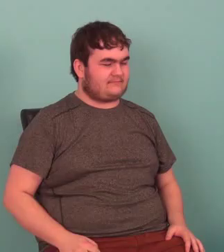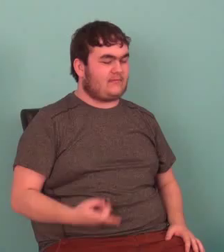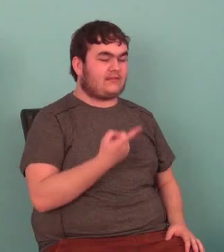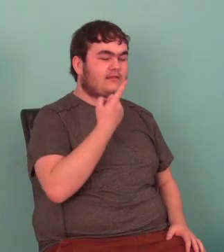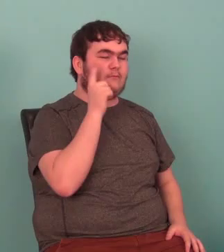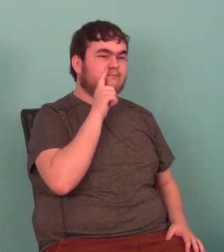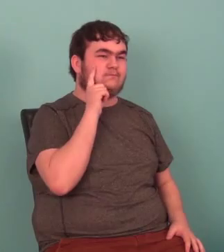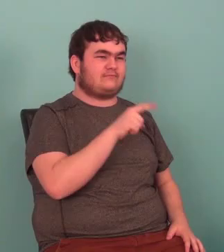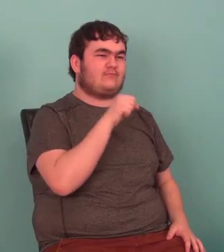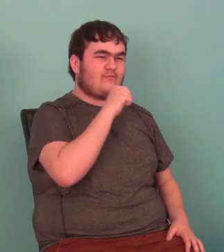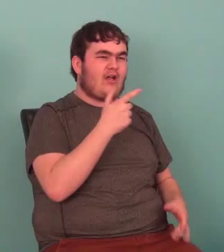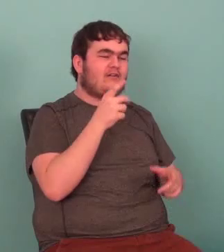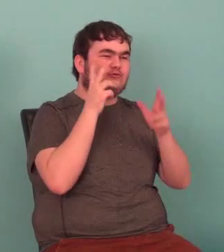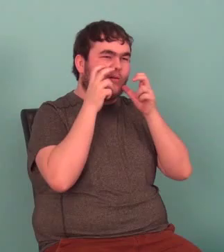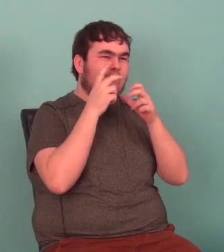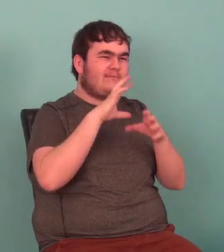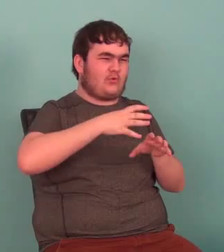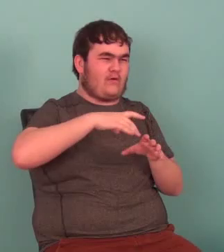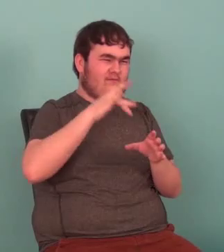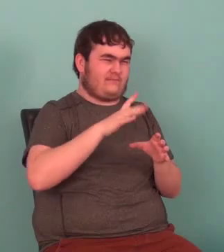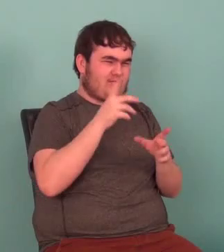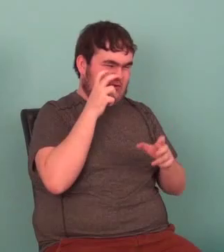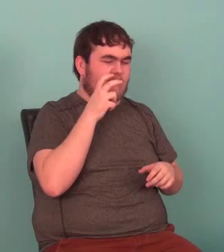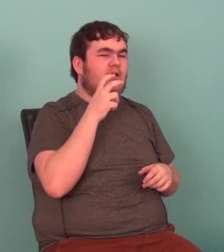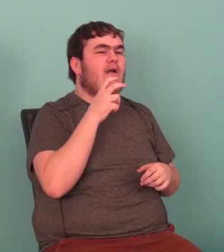Jeden chłopak bardzo lubi żaby i ma jedną w słoiku.